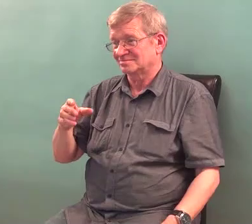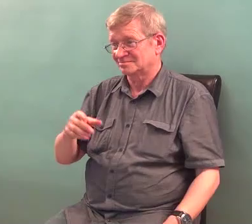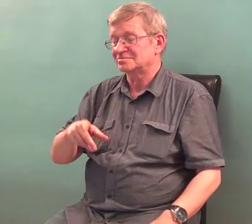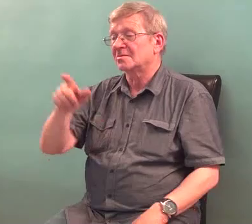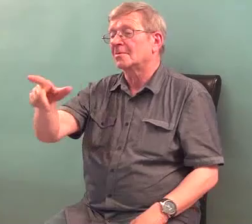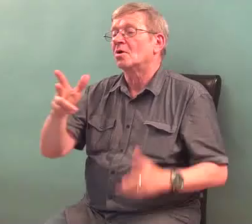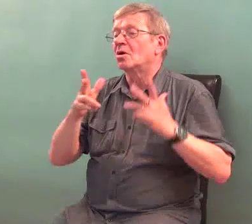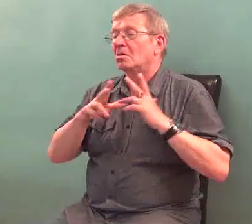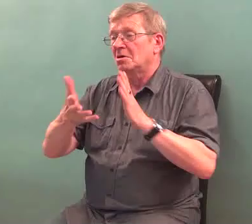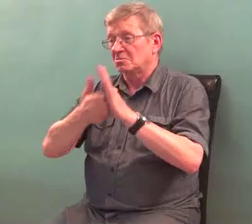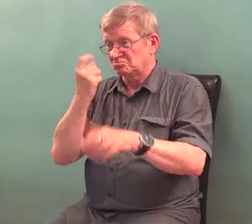Czy tobie uda się wziąć urlop?